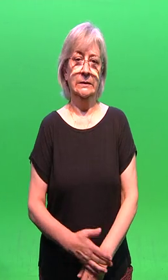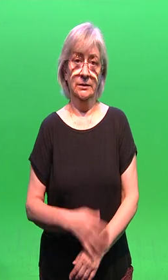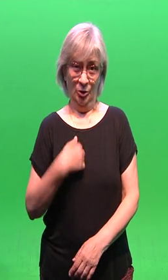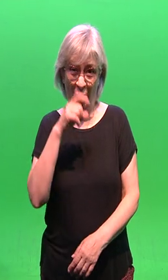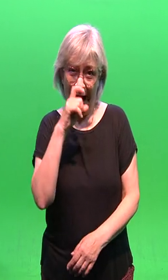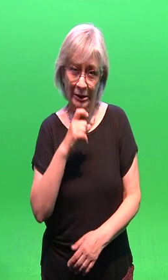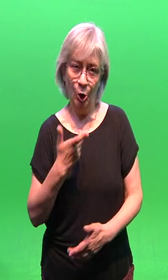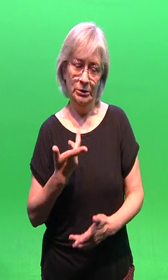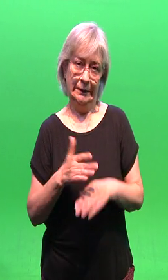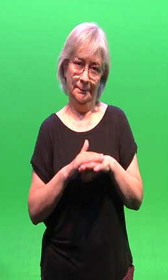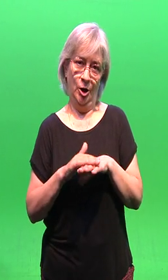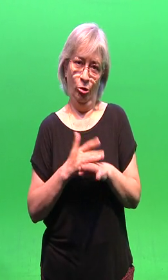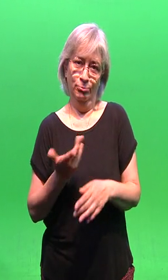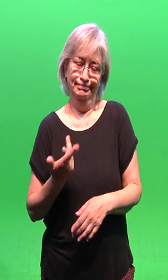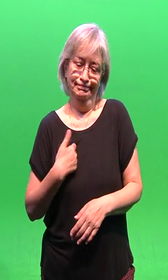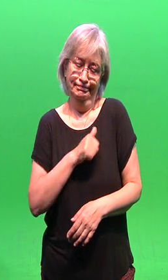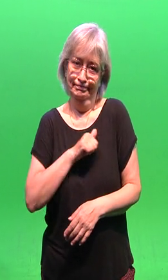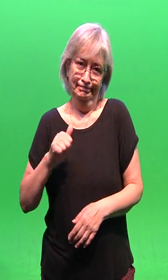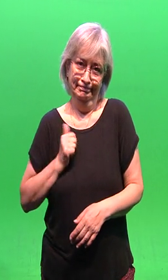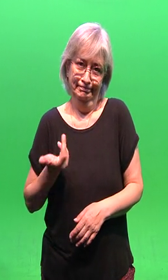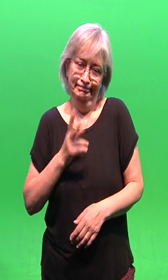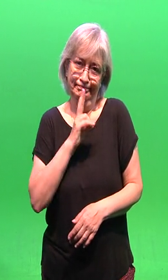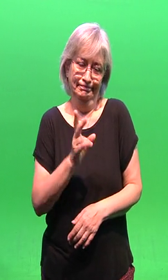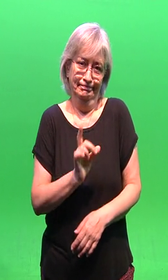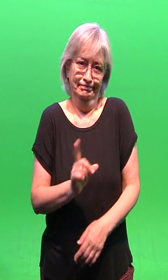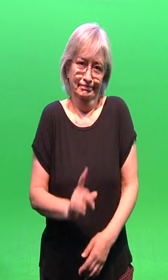La meva edat? Això és privat, no t'ho puc dir, perdona.